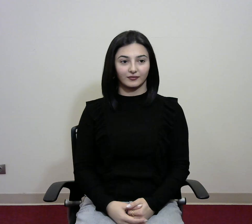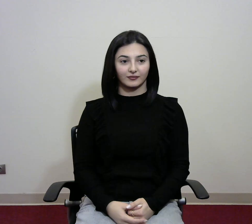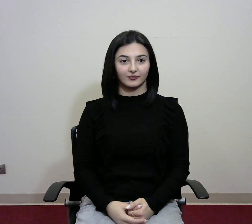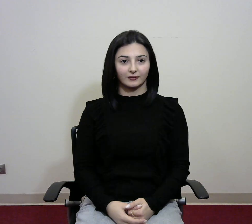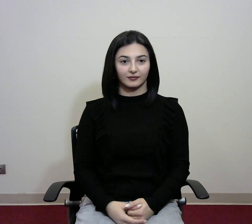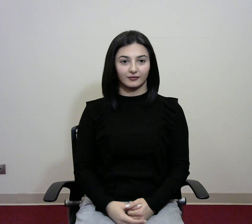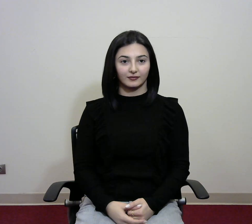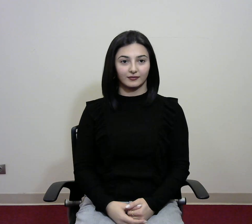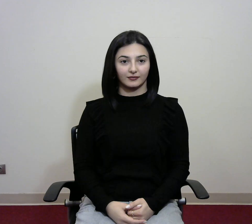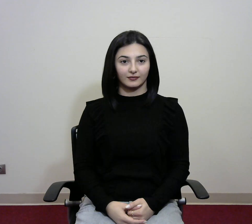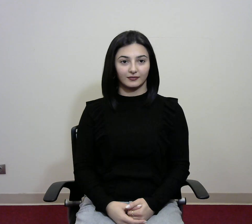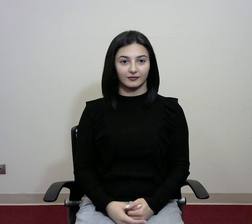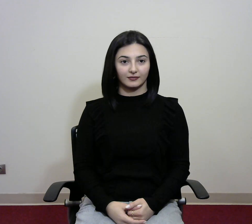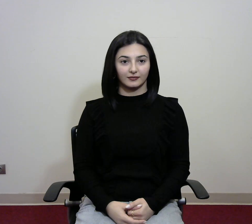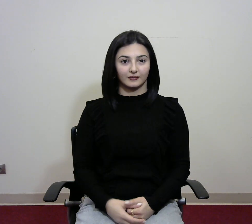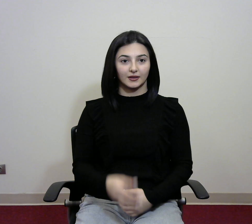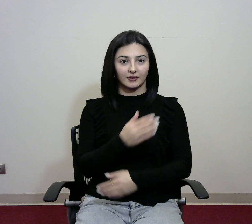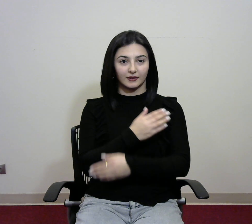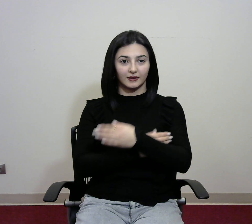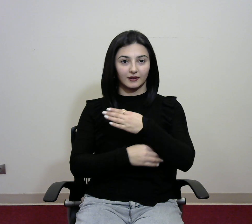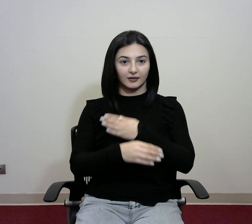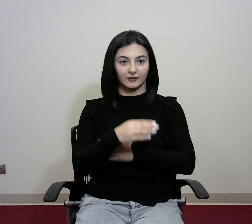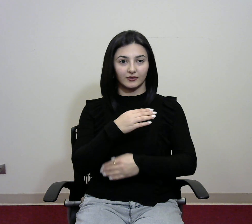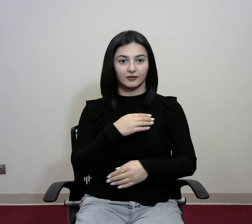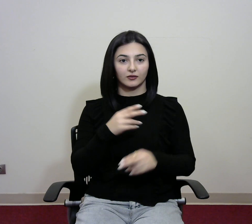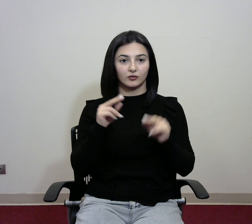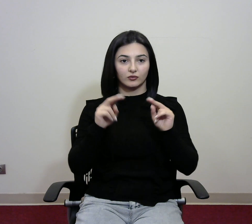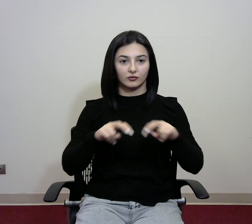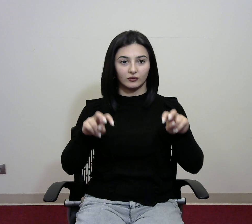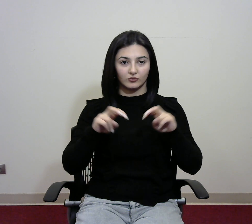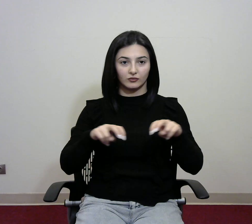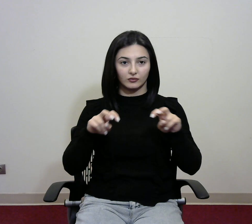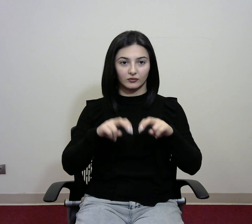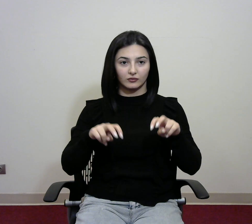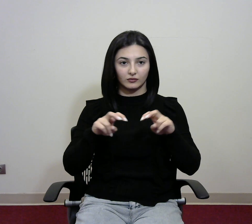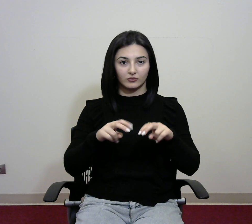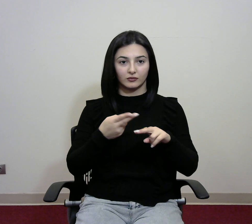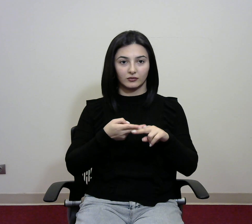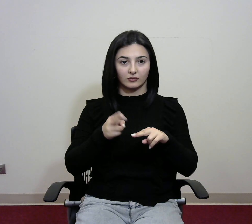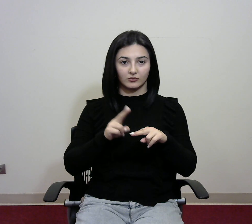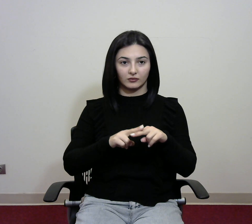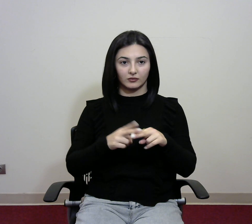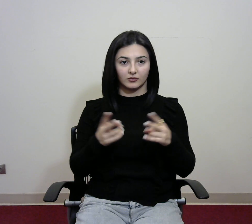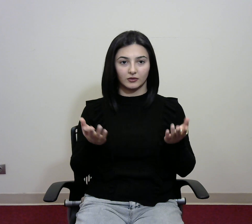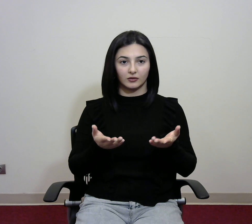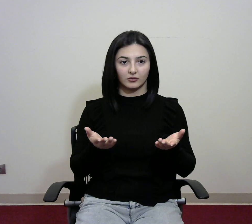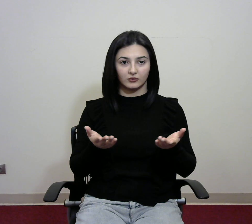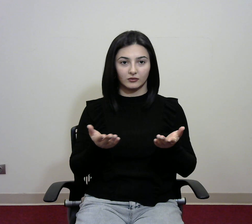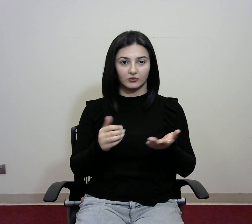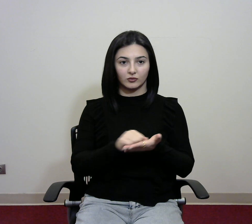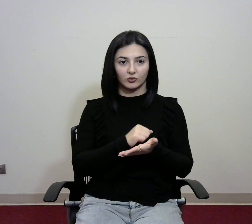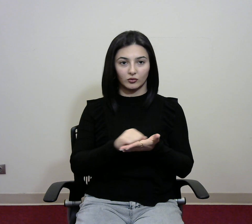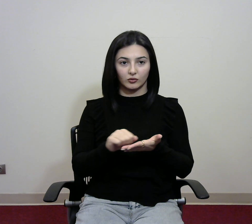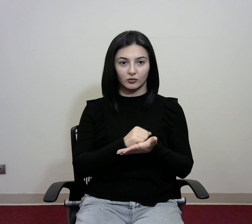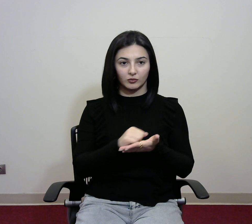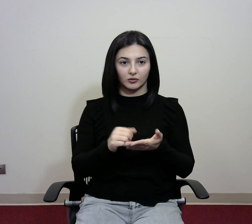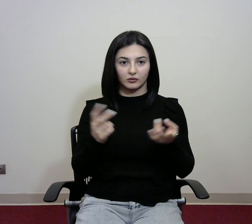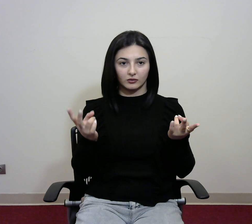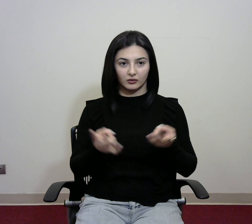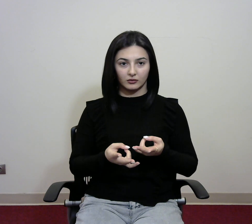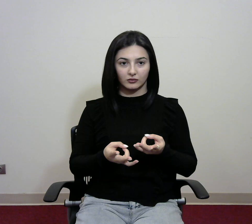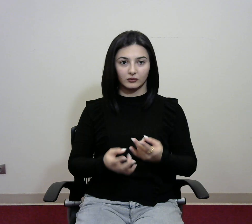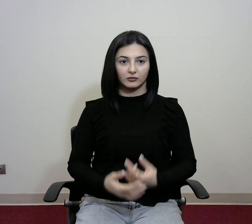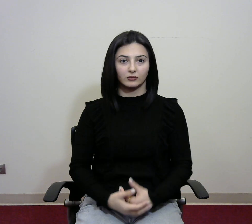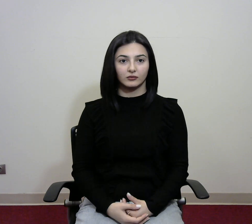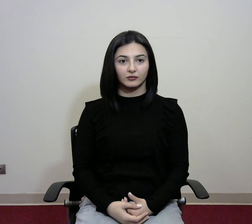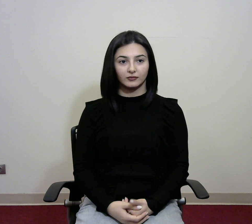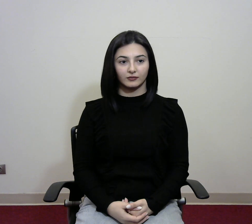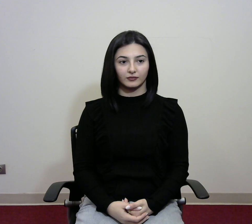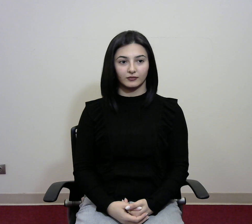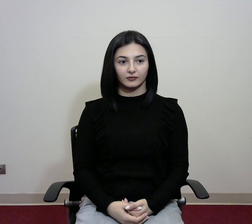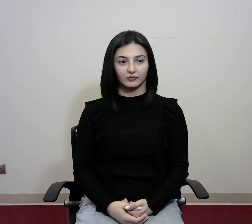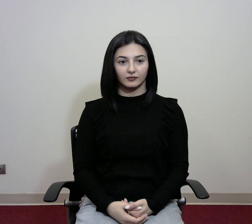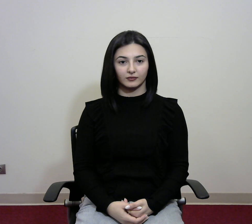Əlilliyin müəyyən edilməsi üçün hansı sənədlər lazımdır